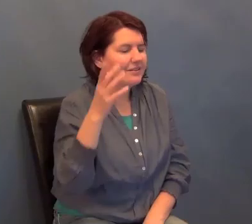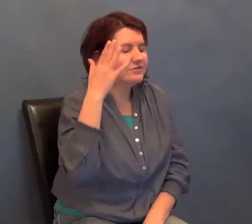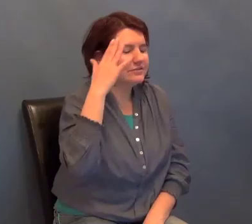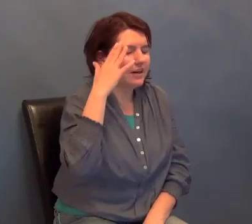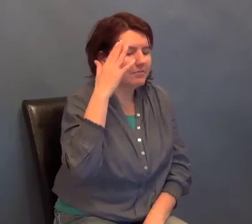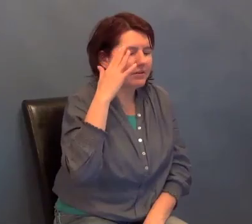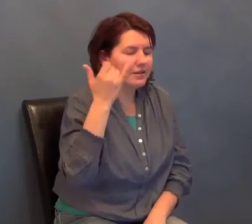To czapka.